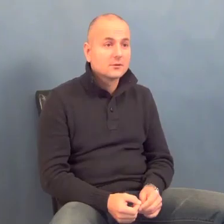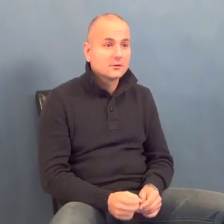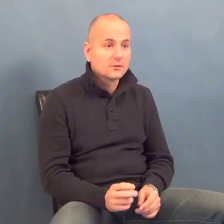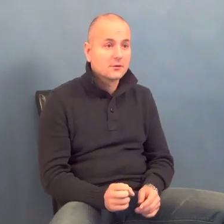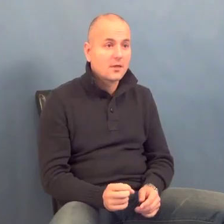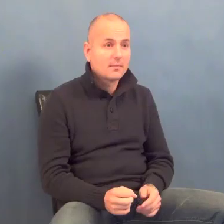Tak, tak.